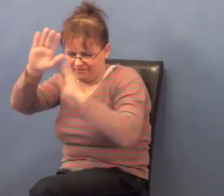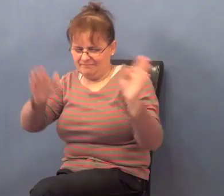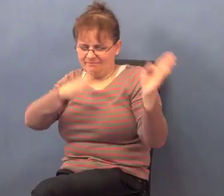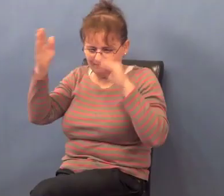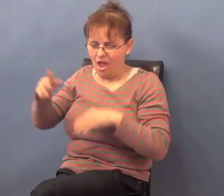Następny.